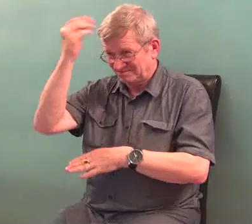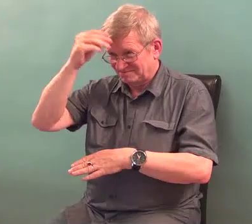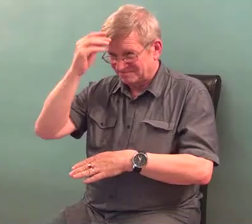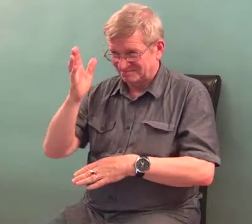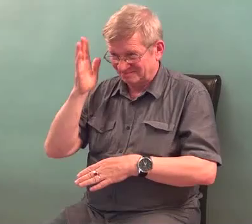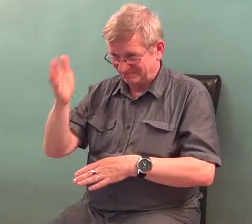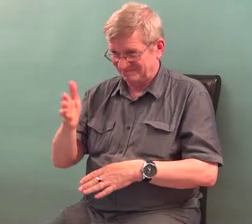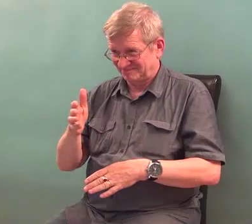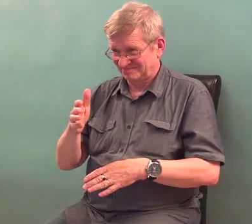Będziemy?